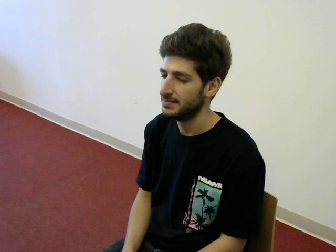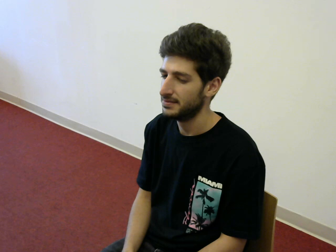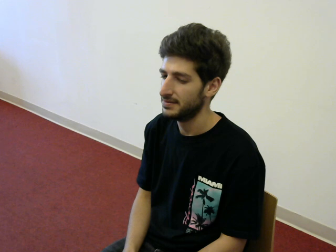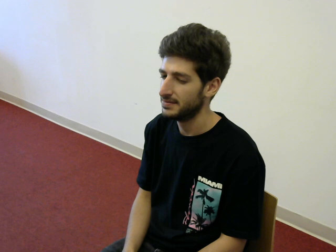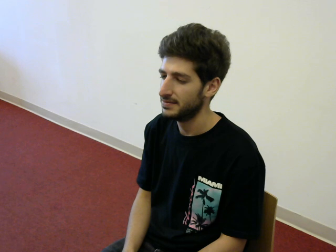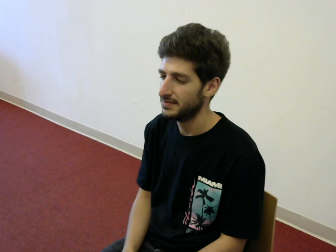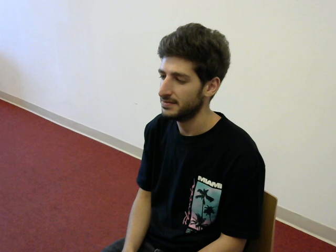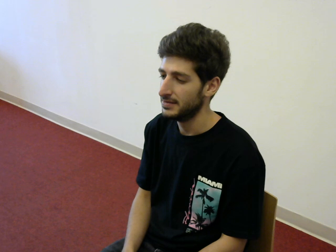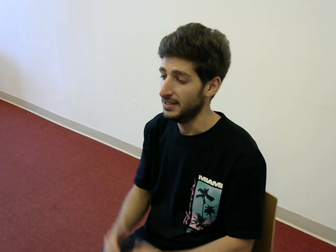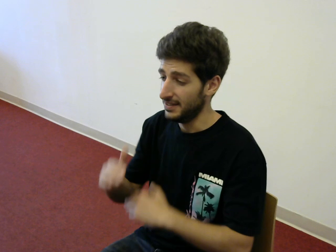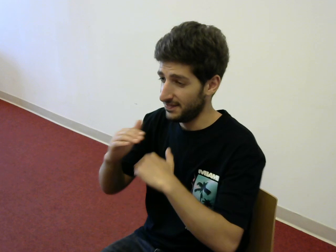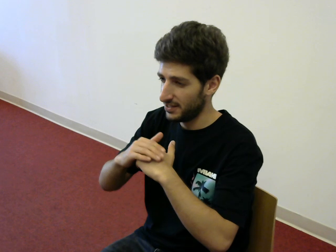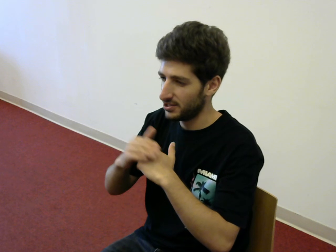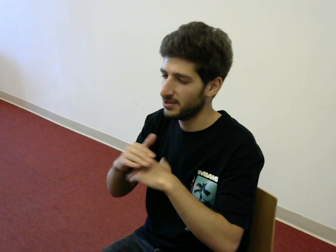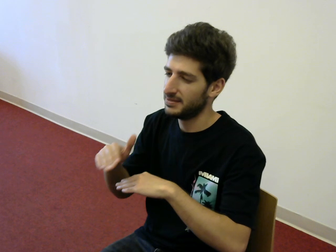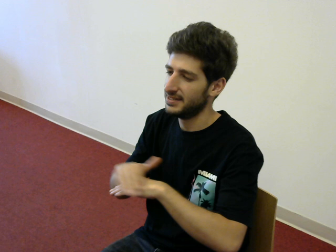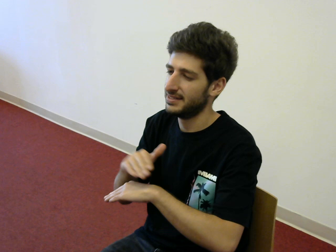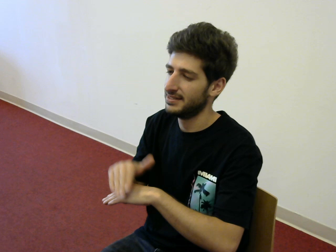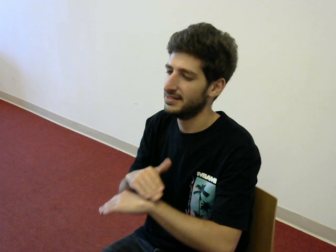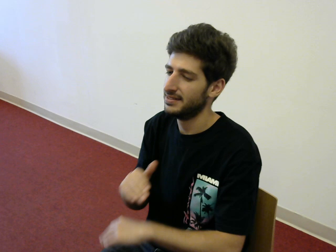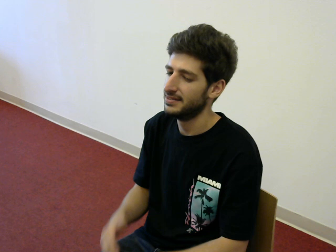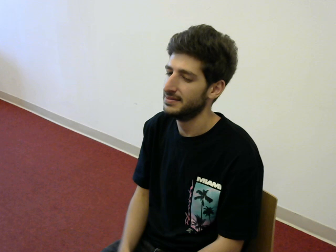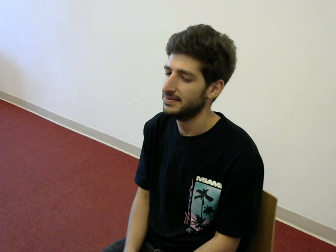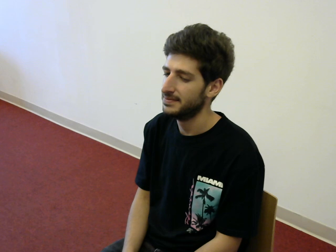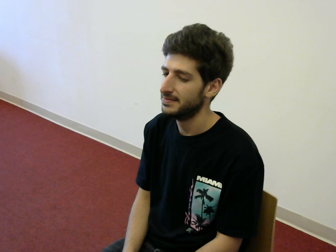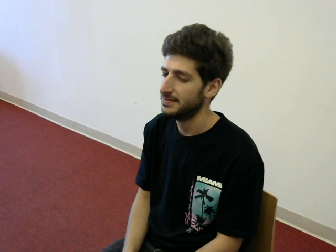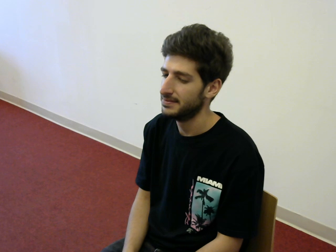Axşamınız xeyir